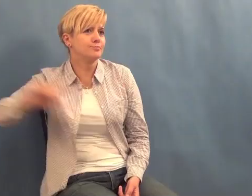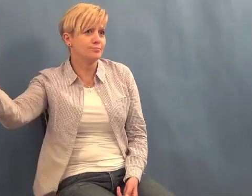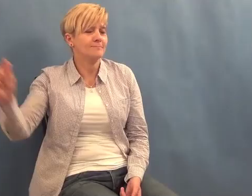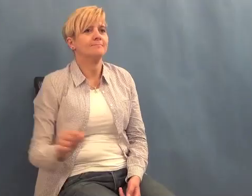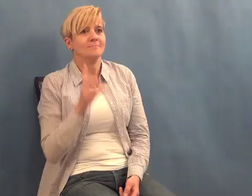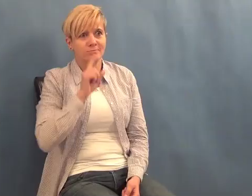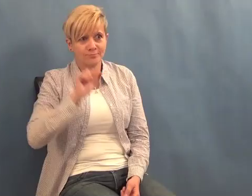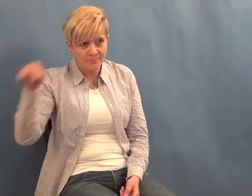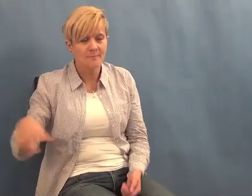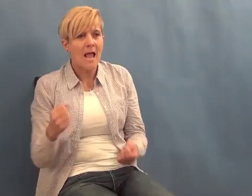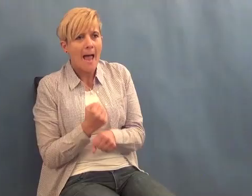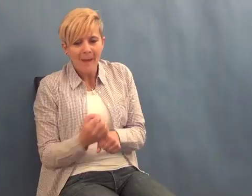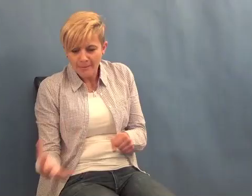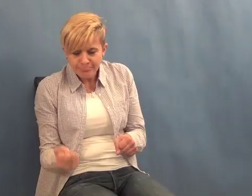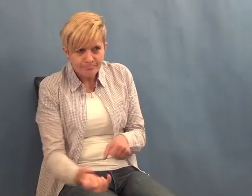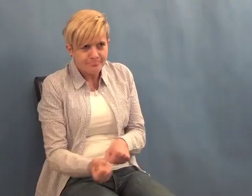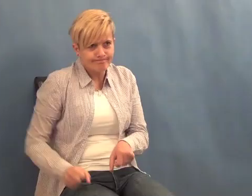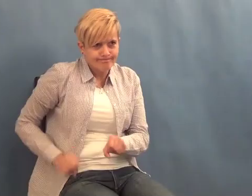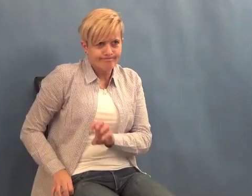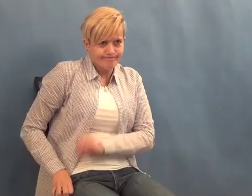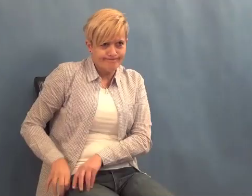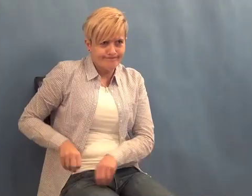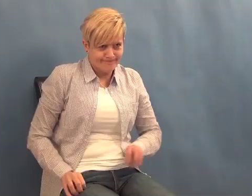Chłopak przychodzi, zbiera kamienie i wkłada je do kieszeni